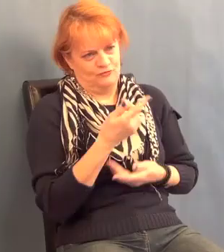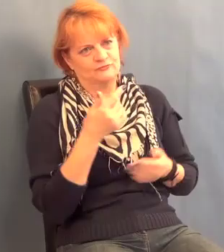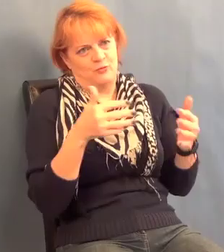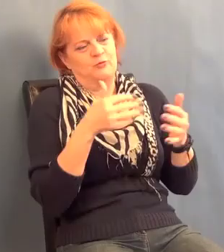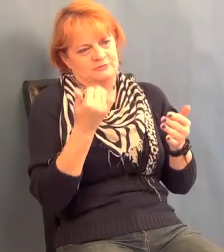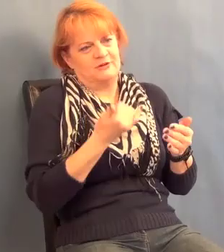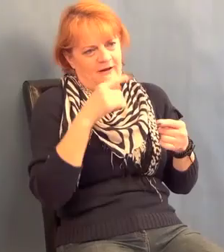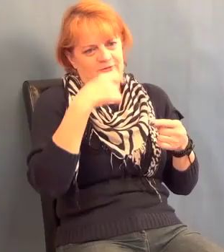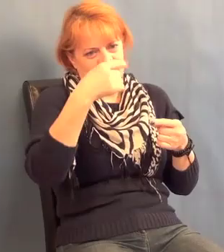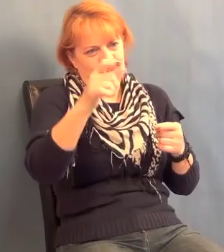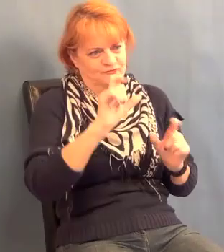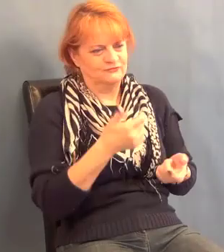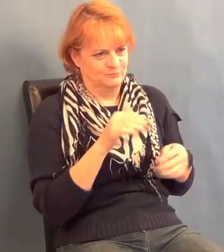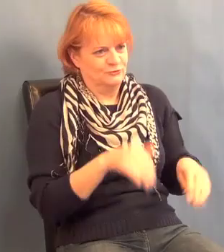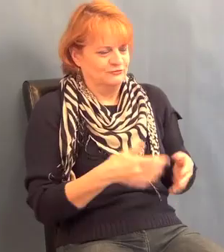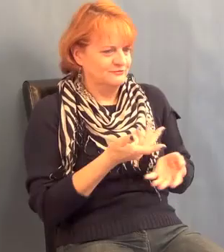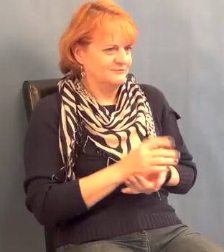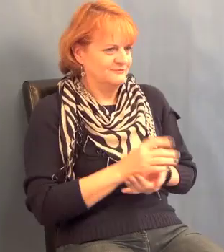Zawsze w klubie, mogę co tydzień, w czwartek.